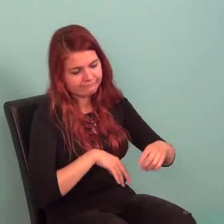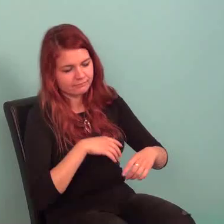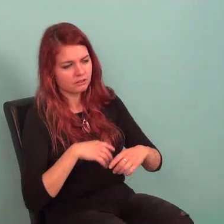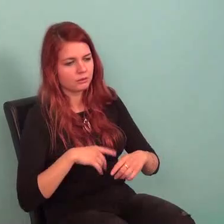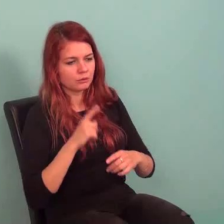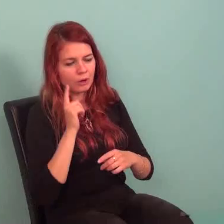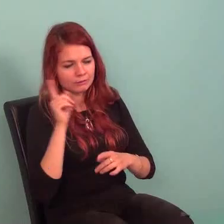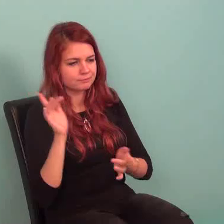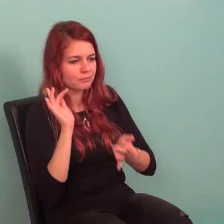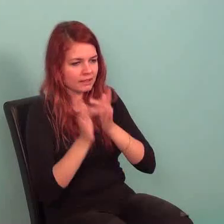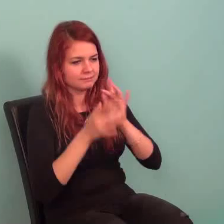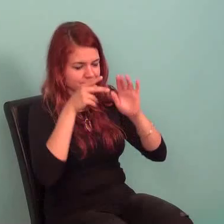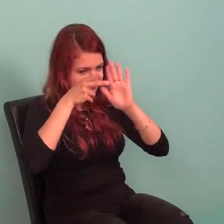Chłopak jedzie na rowerze, kamera jest skierowana na niego.